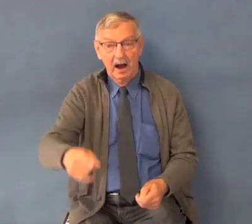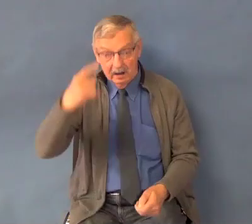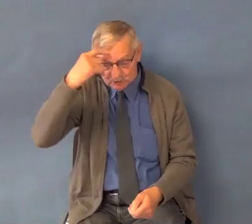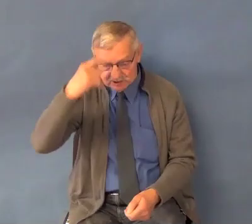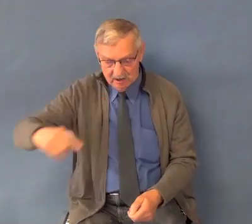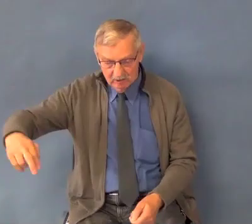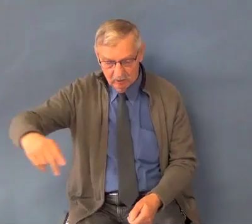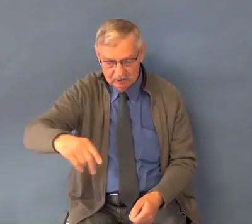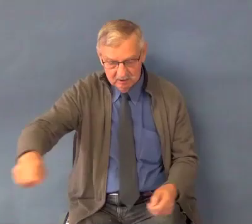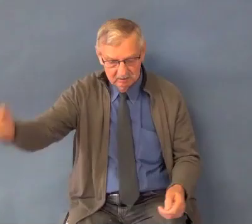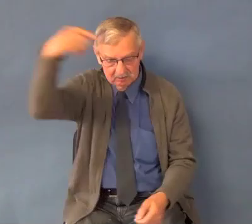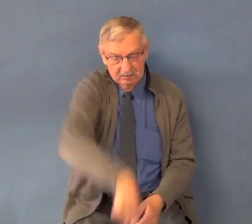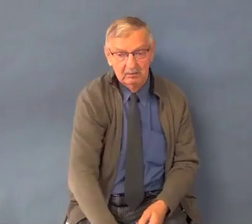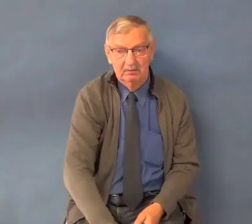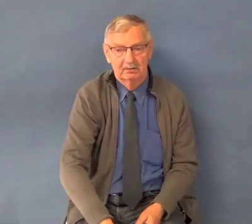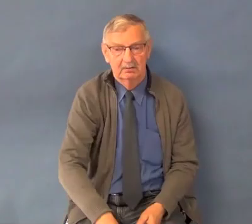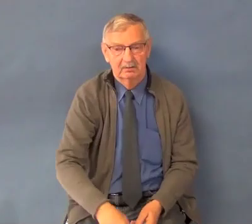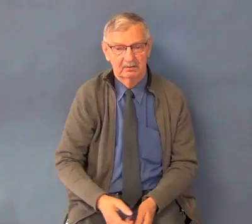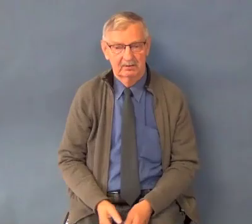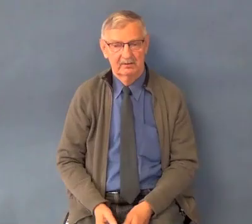Myślę, że może ktoś sobie idzie, i nagle może tam wpaść.